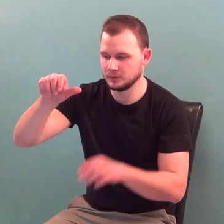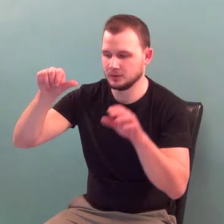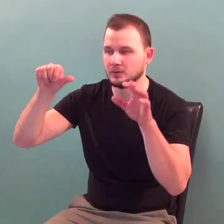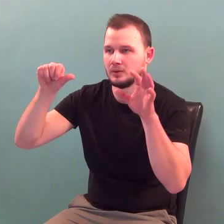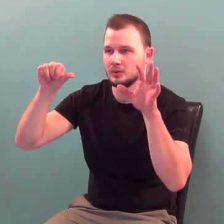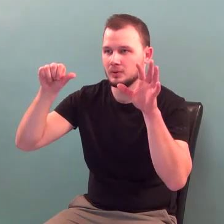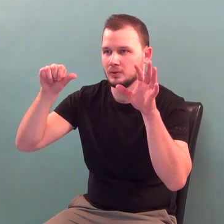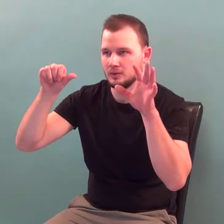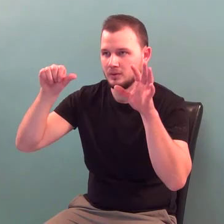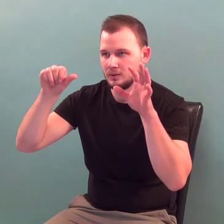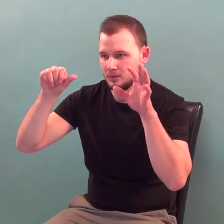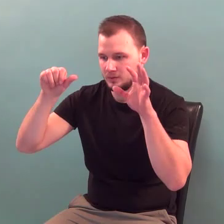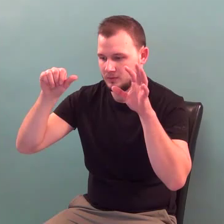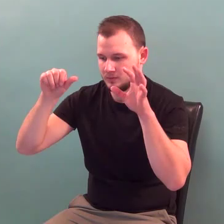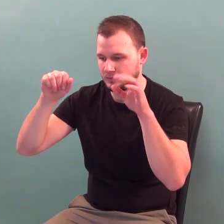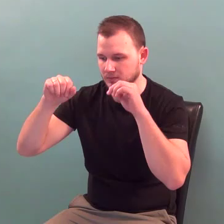Szóstego.